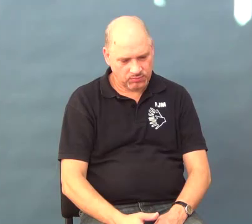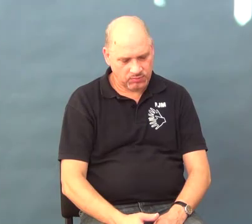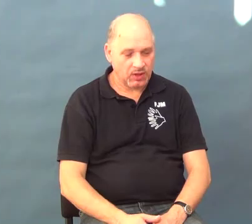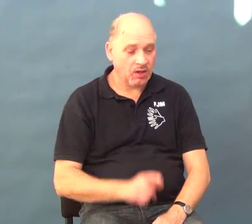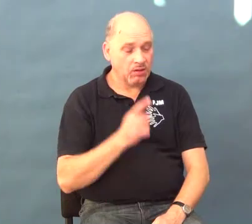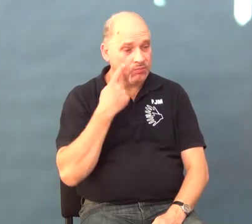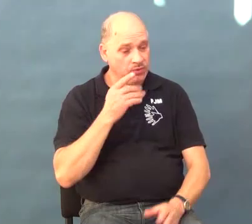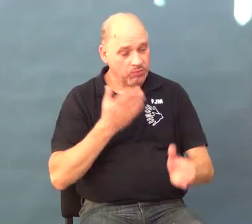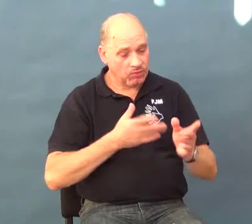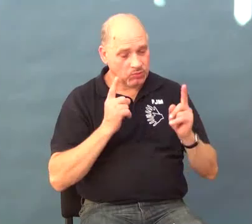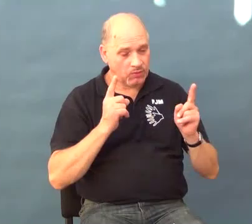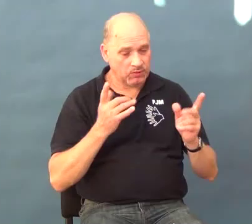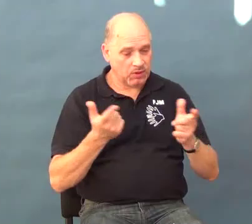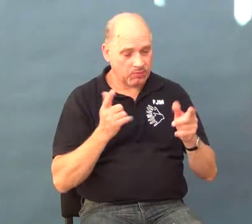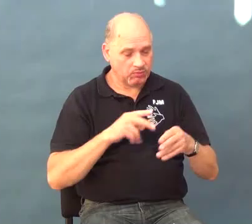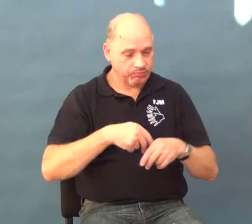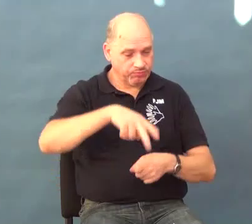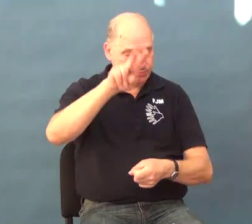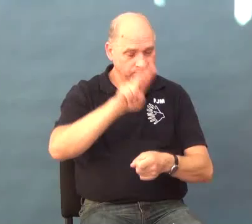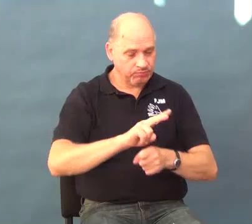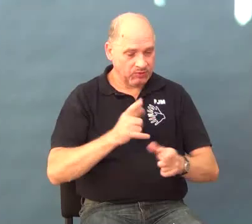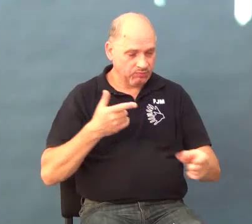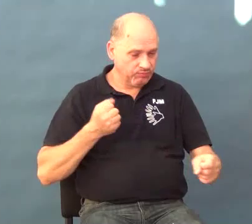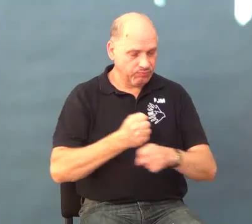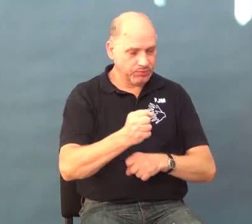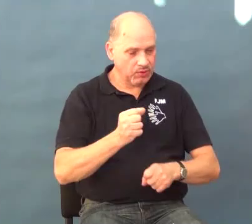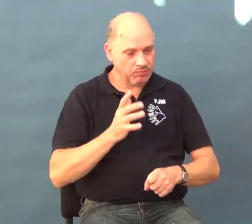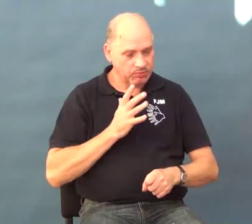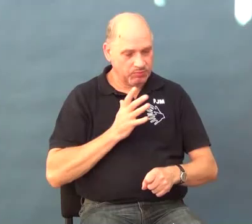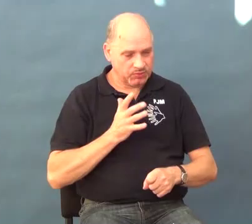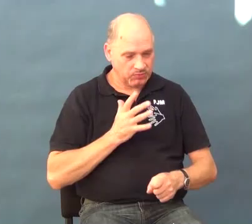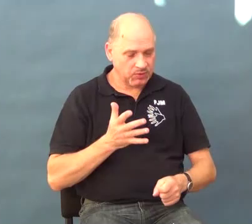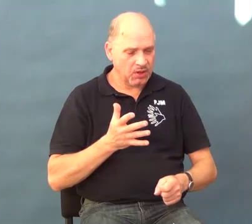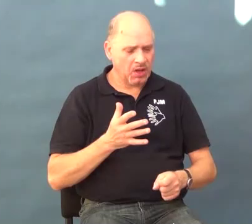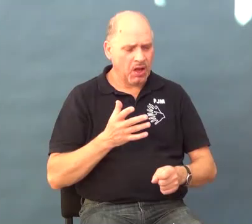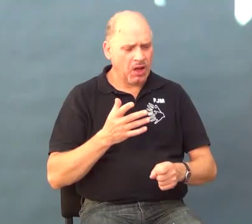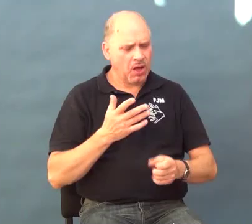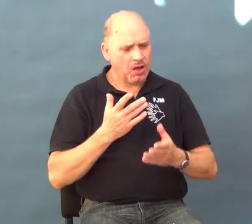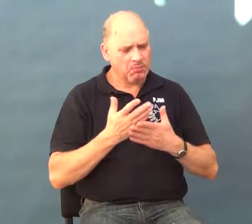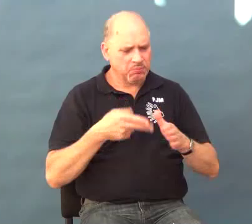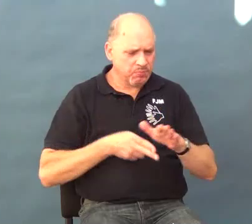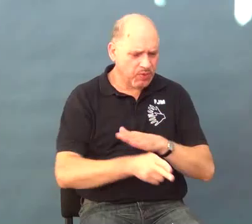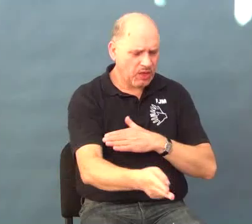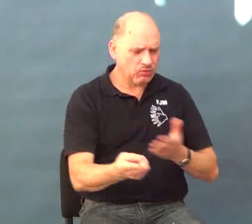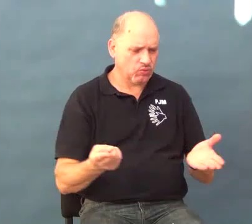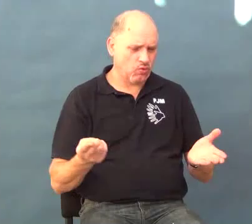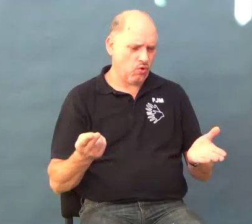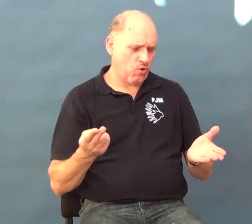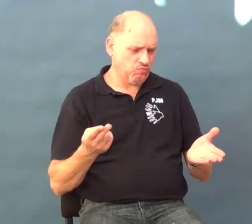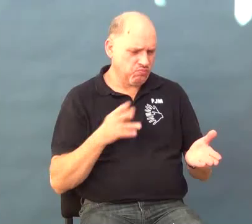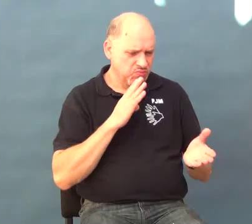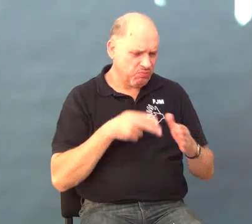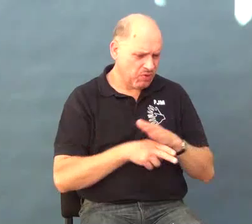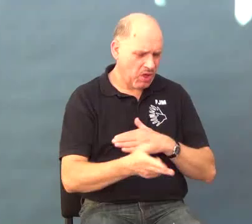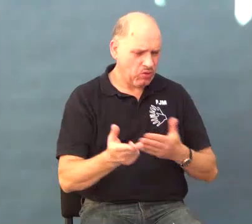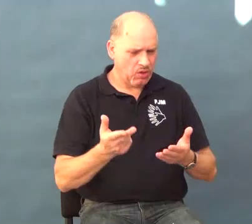Widzę, pociąg, trzeba uważać, żeby nie spaść, nie być potrąconym przez pociąg, też w metrze... podobnie w metrze.